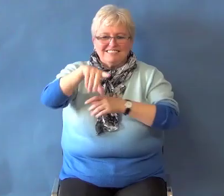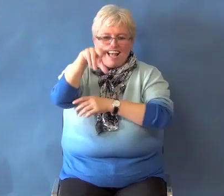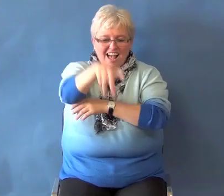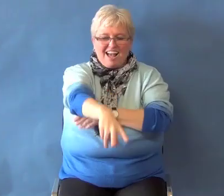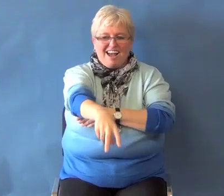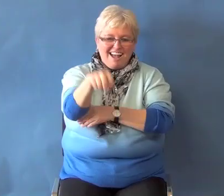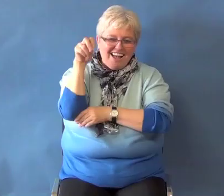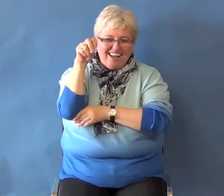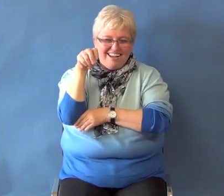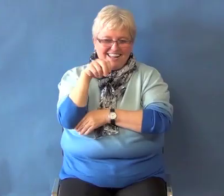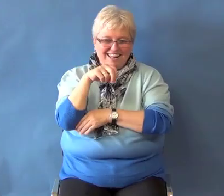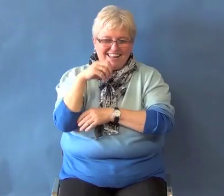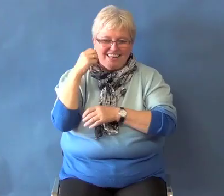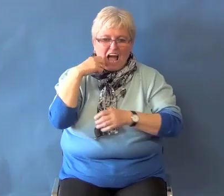Zabiera.